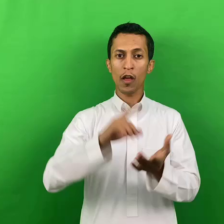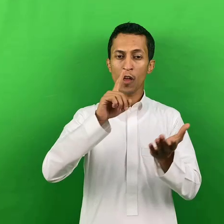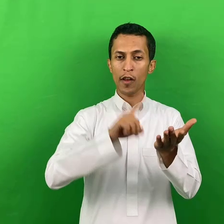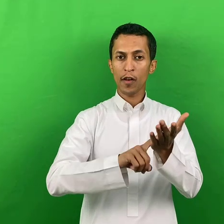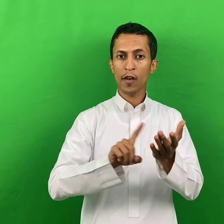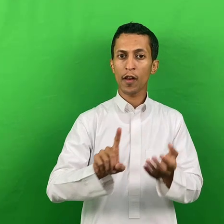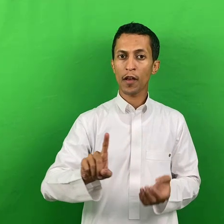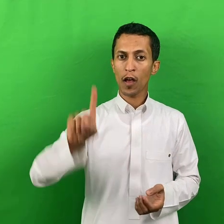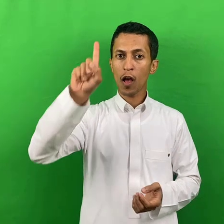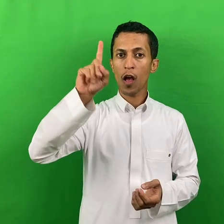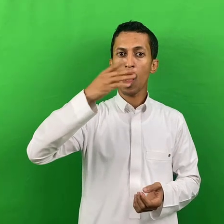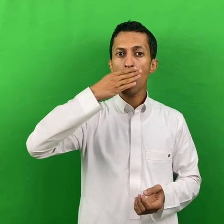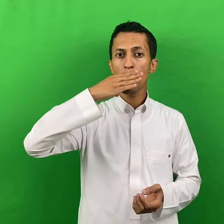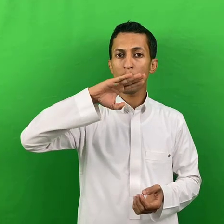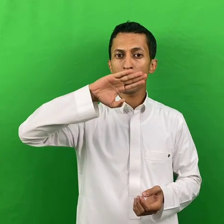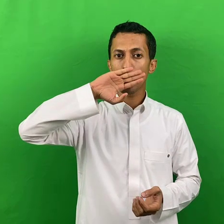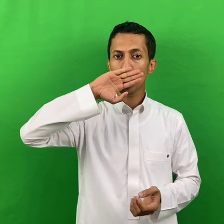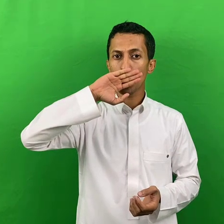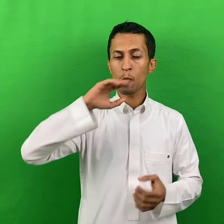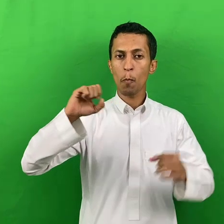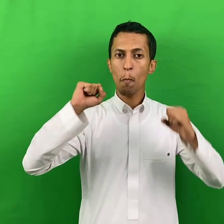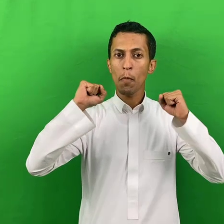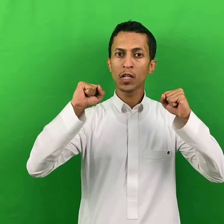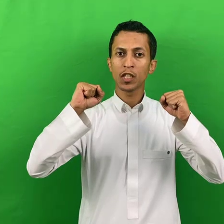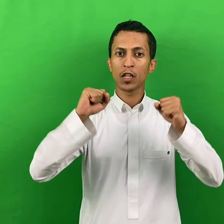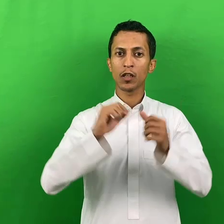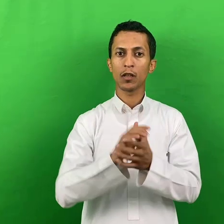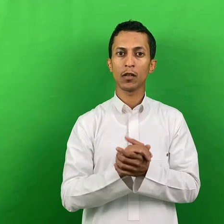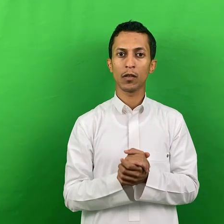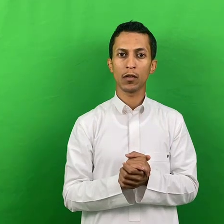إنك حميد مجيد